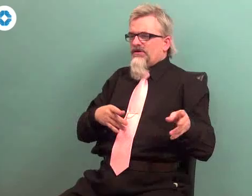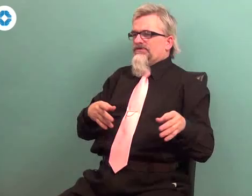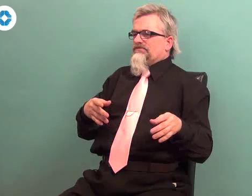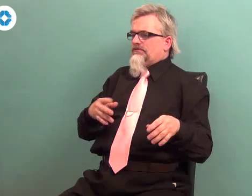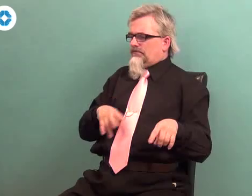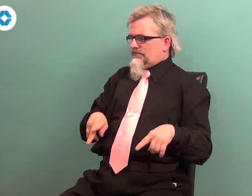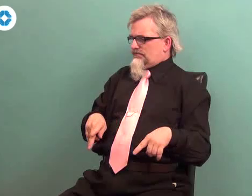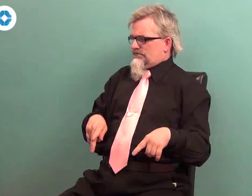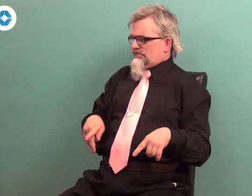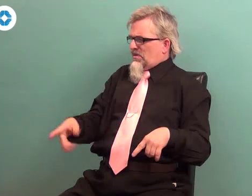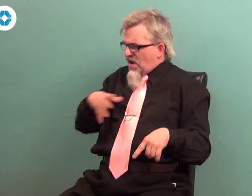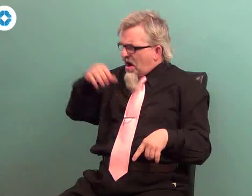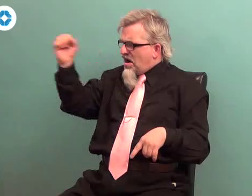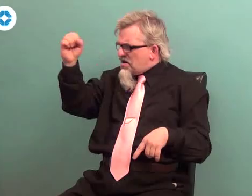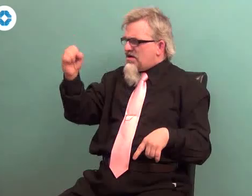Mówią do niego, że walili do drzwi.